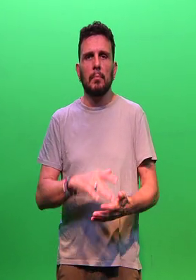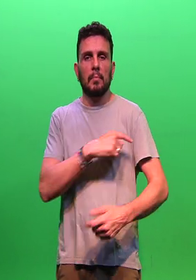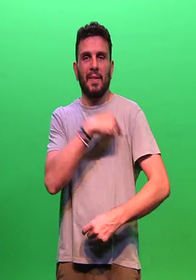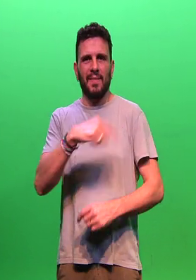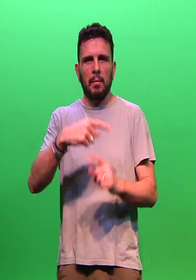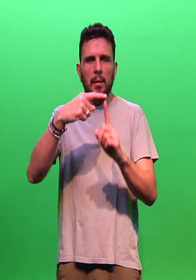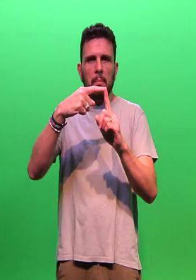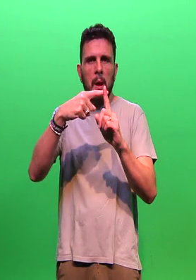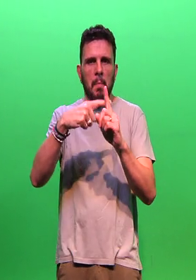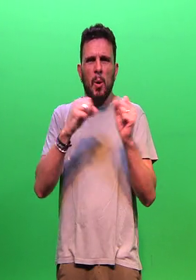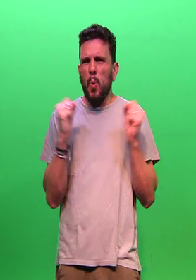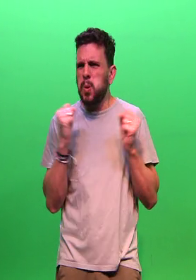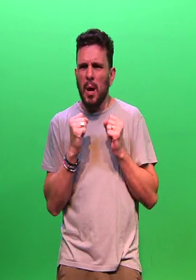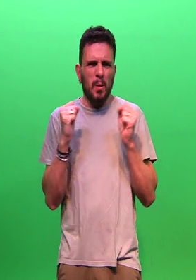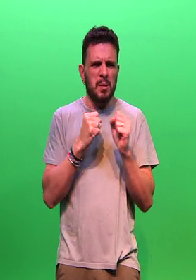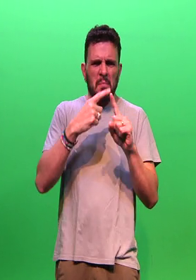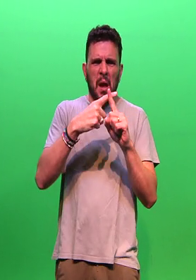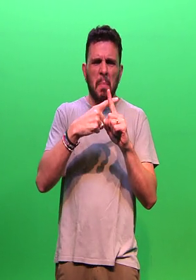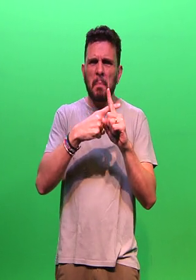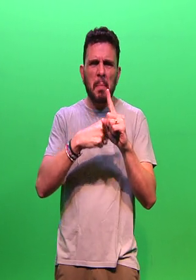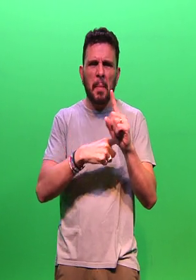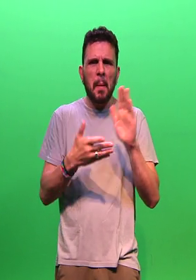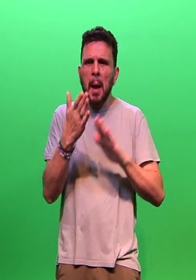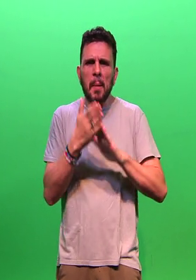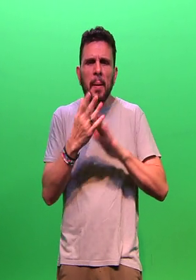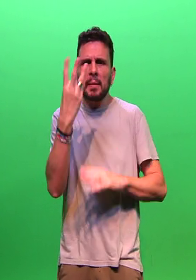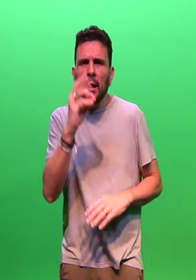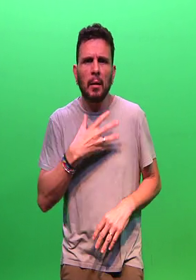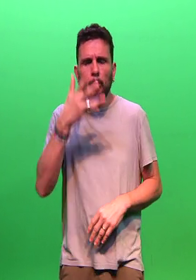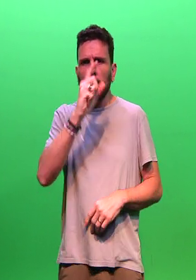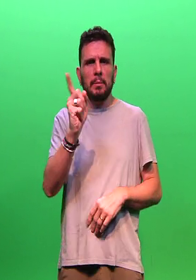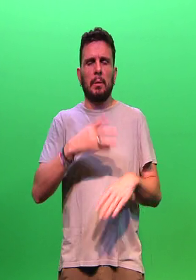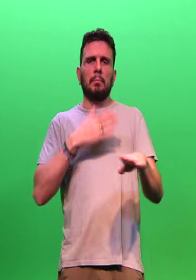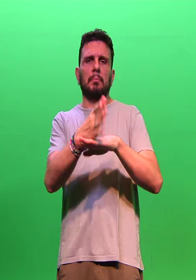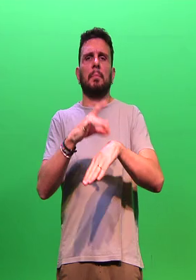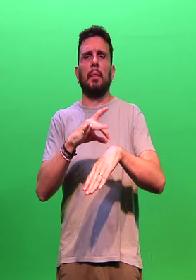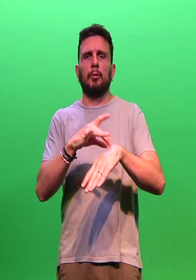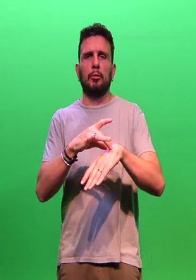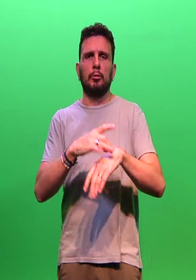La temperatura m'ha anat baixant, tenia fred, i la temperatura ha anat baixant fins arribar gairebé als trenta graus, no pot ser, per això he vingut al metge.